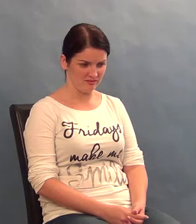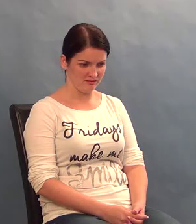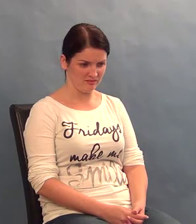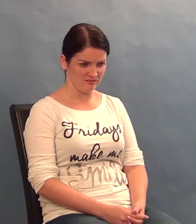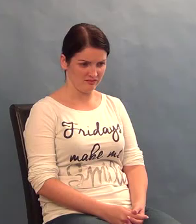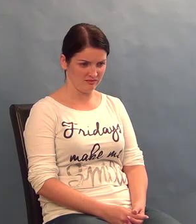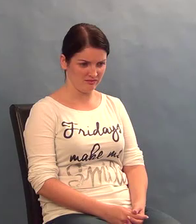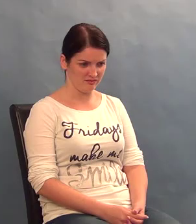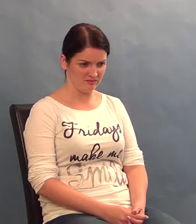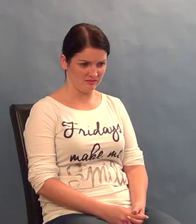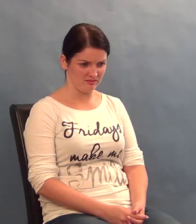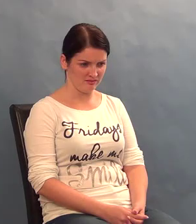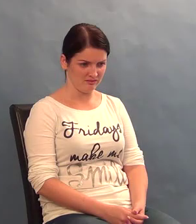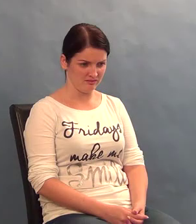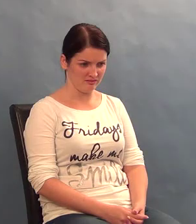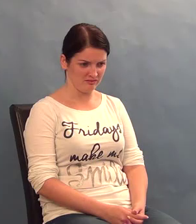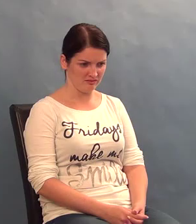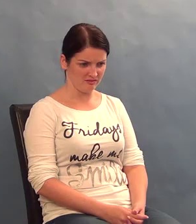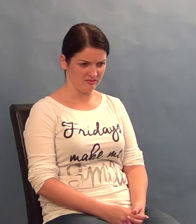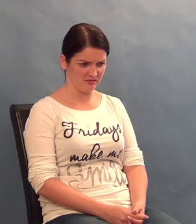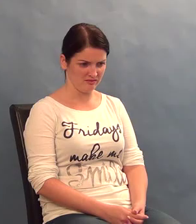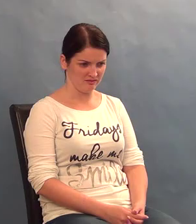Czwarte spotkanie dwudziestego trzeciego lutego po godzinie szóstej.